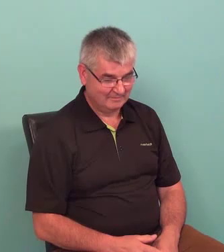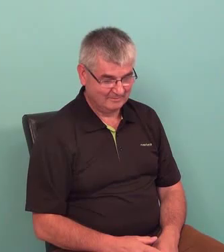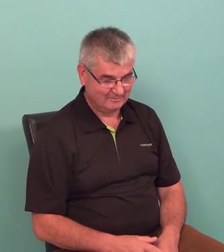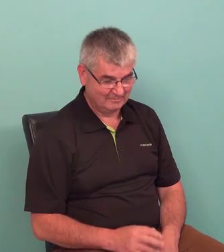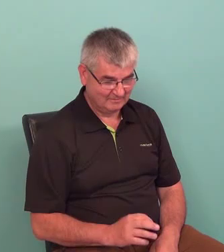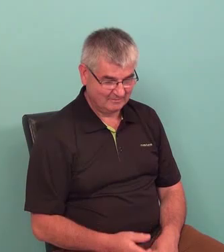Dobrze.